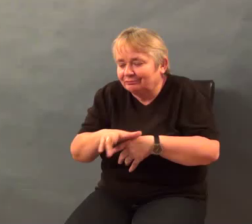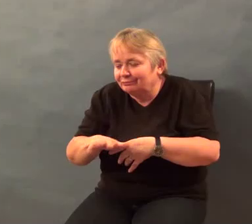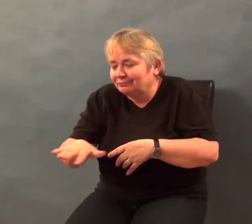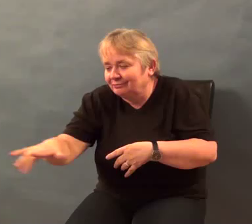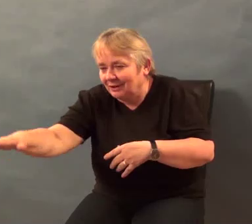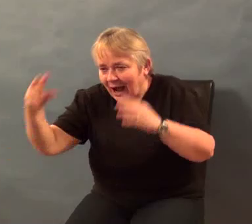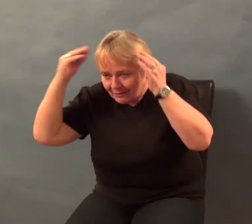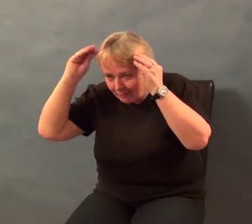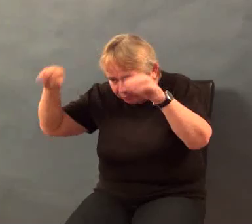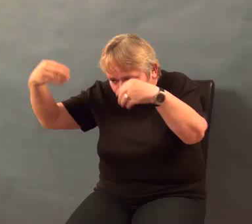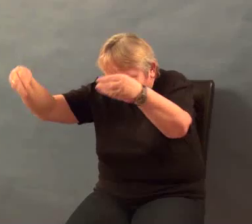Kapelusz spada mu z głowy.